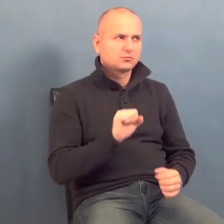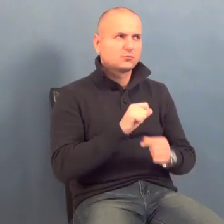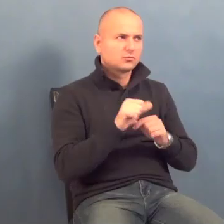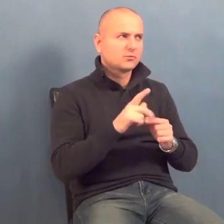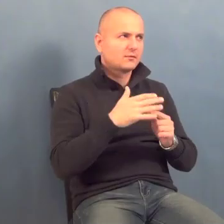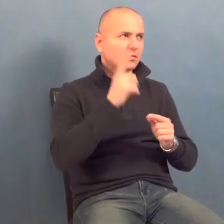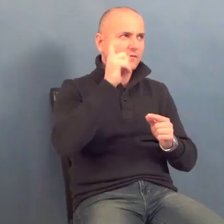Są, są.